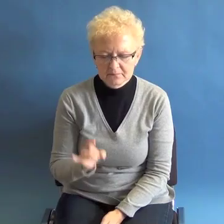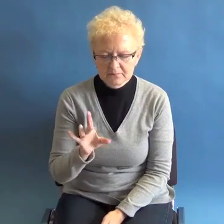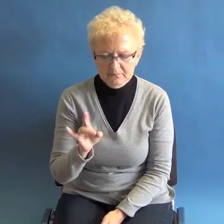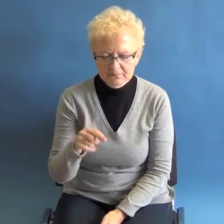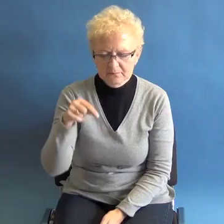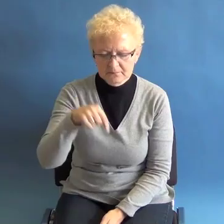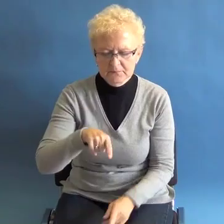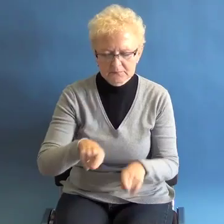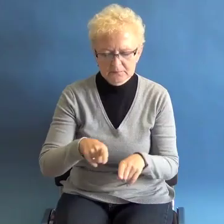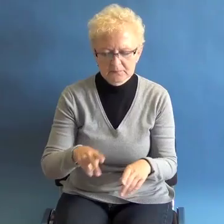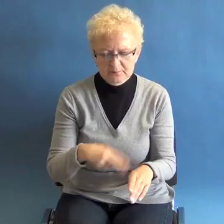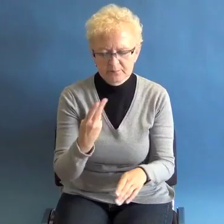Strzałka w dół oznacza upadek.